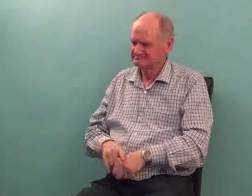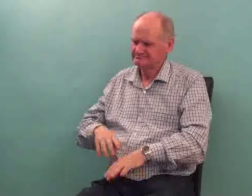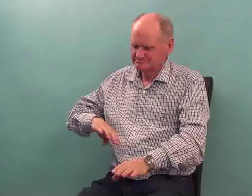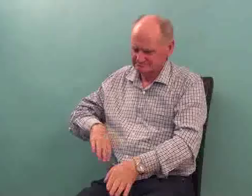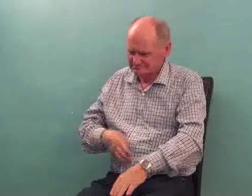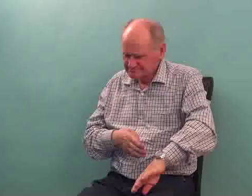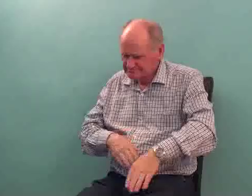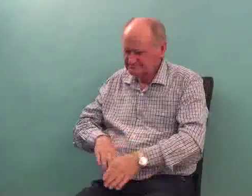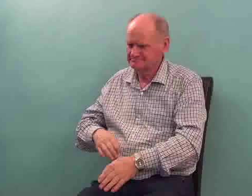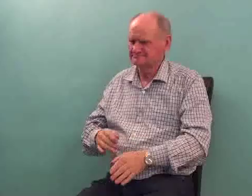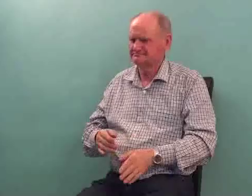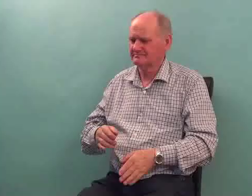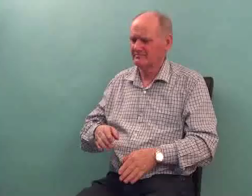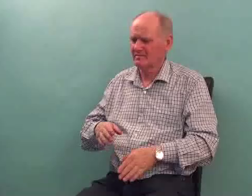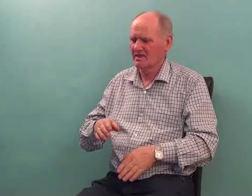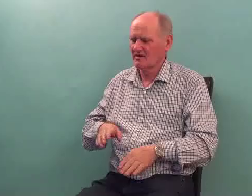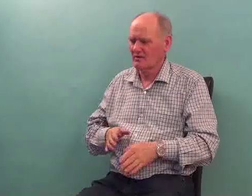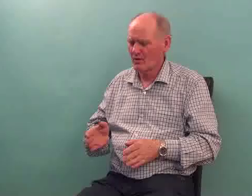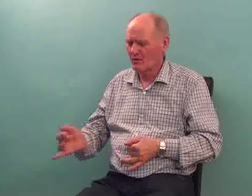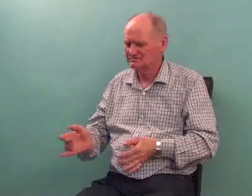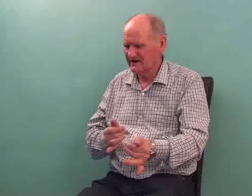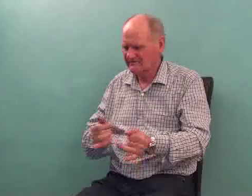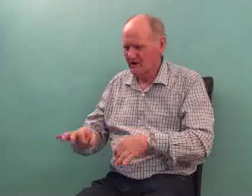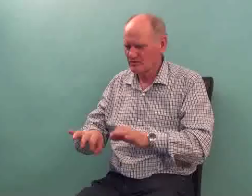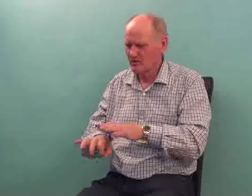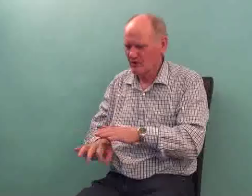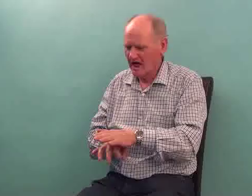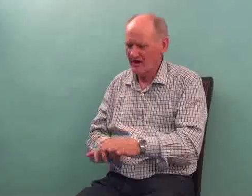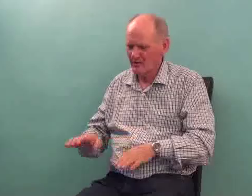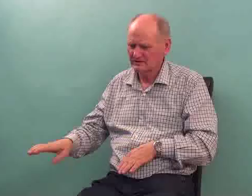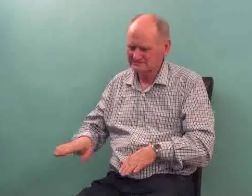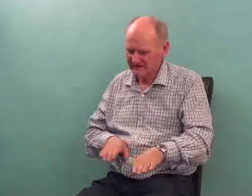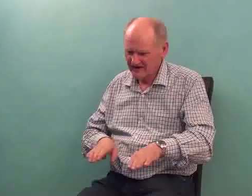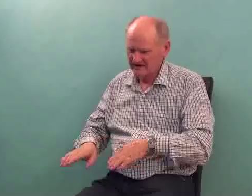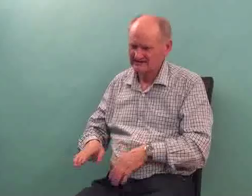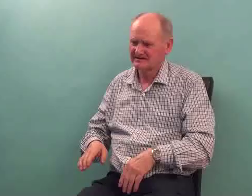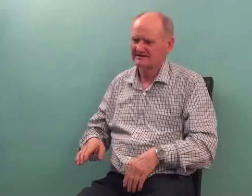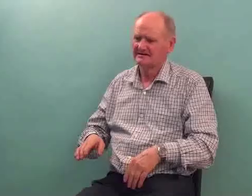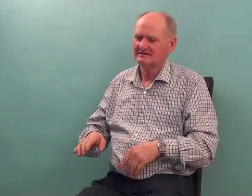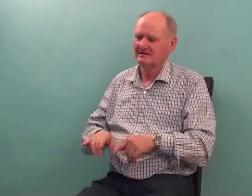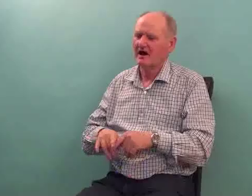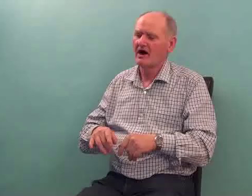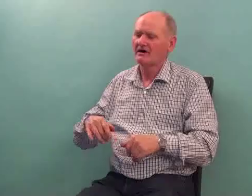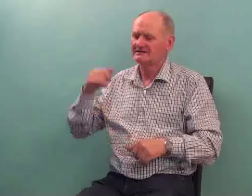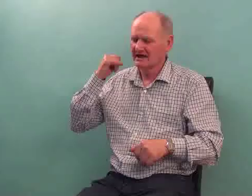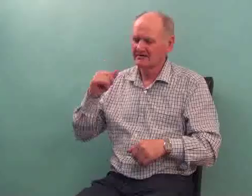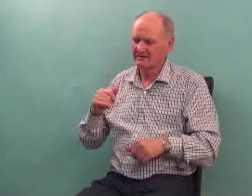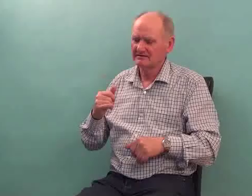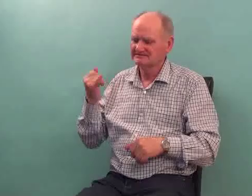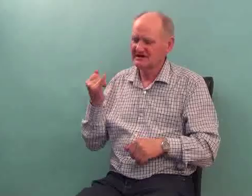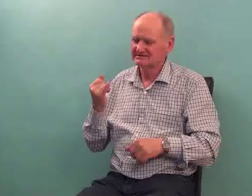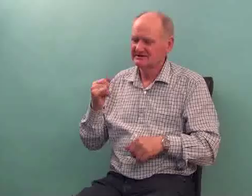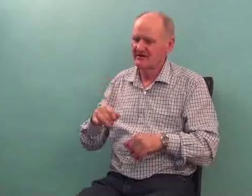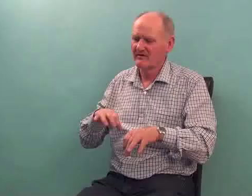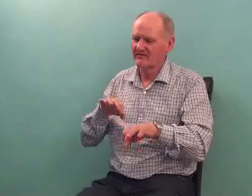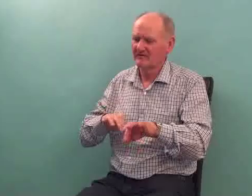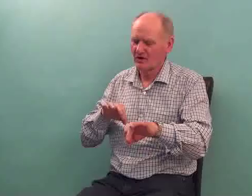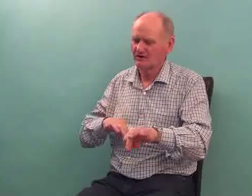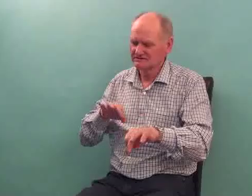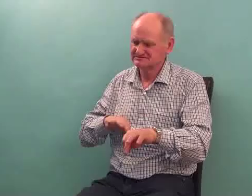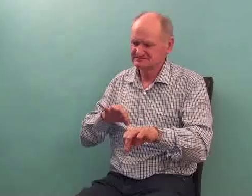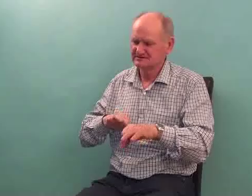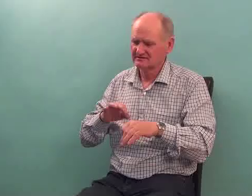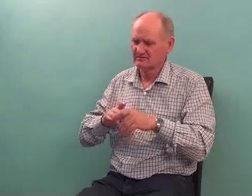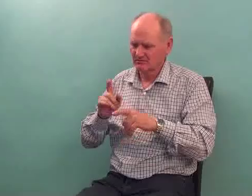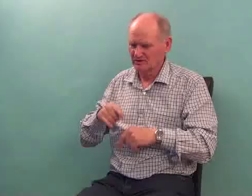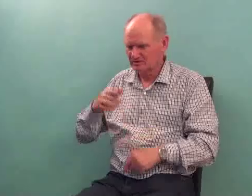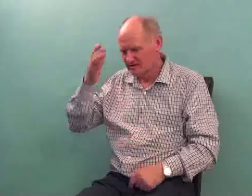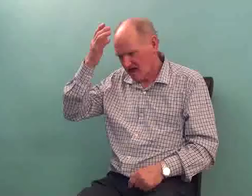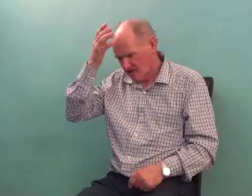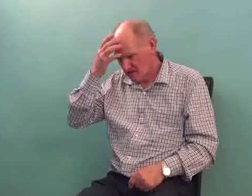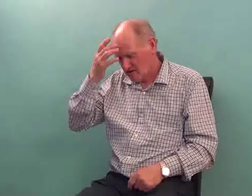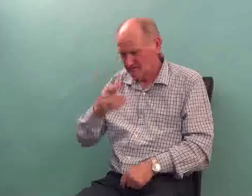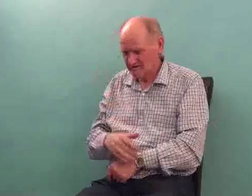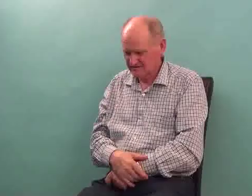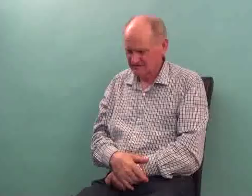Tak samo jak podczas jazdy na deskorolce czy na rolkach. Także dziecko siedzące w przyczepie, którą ciągnie rower, musi mieć kask.